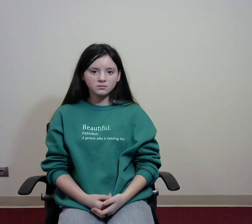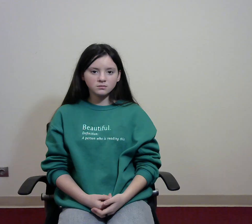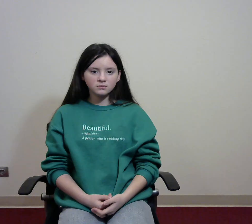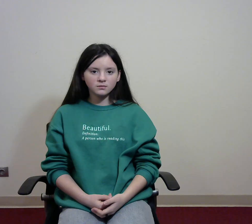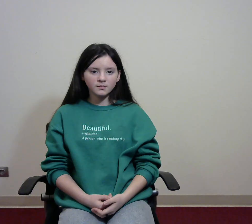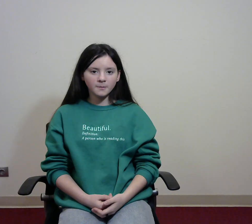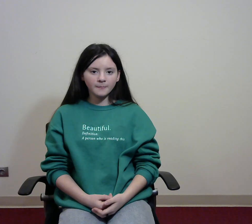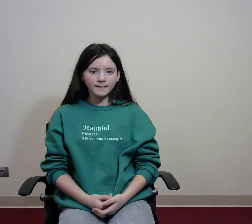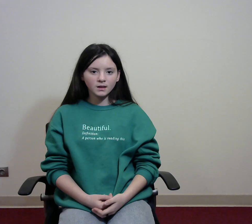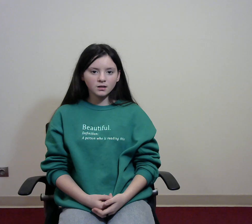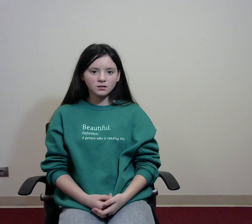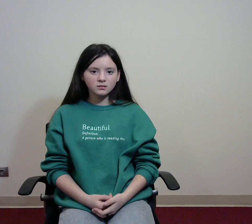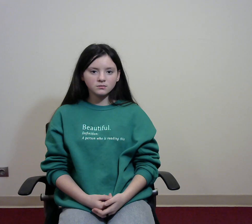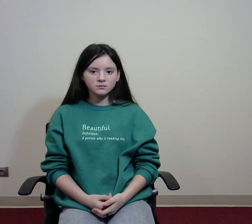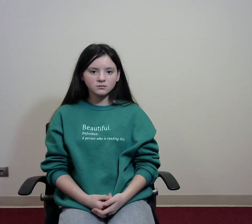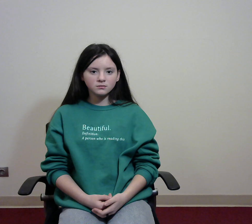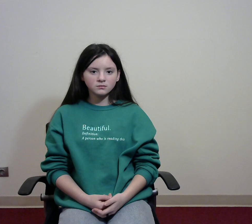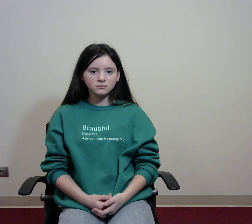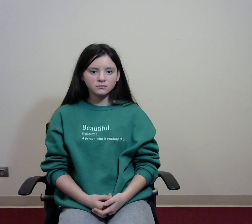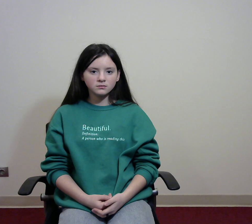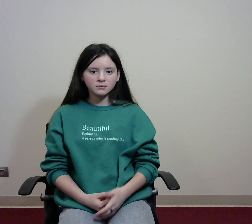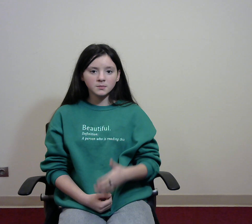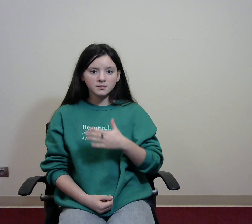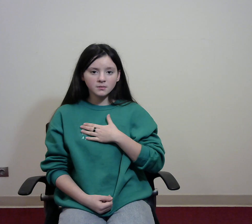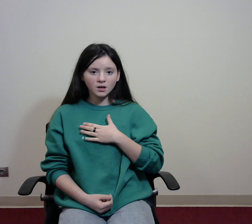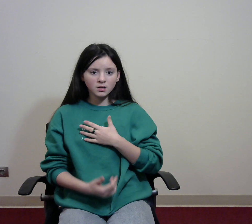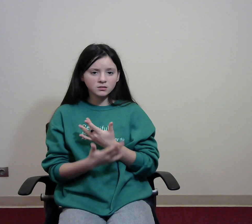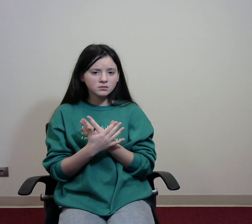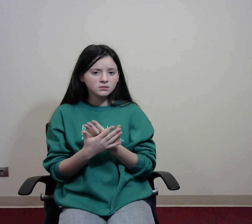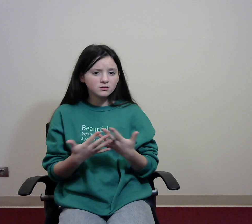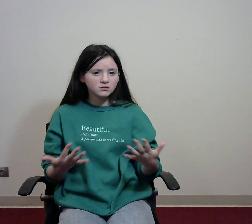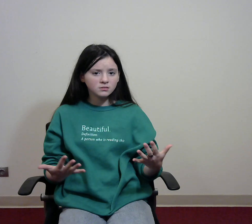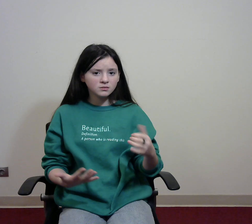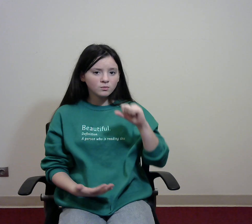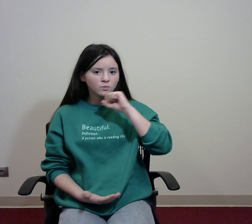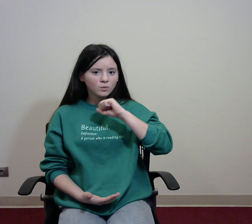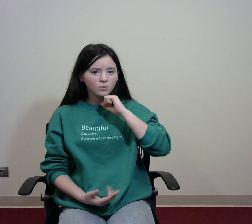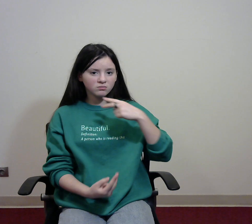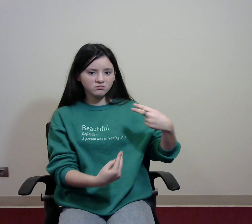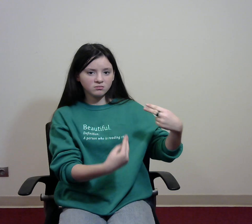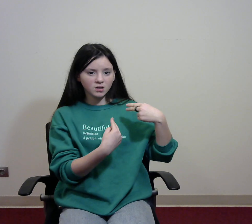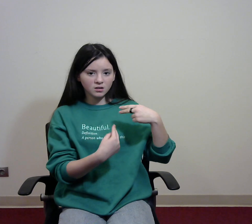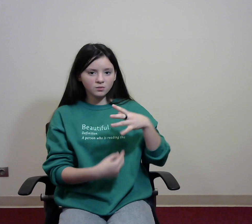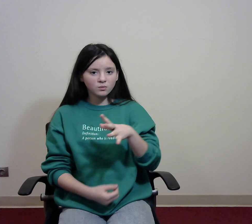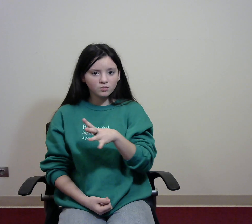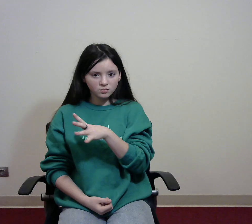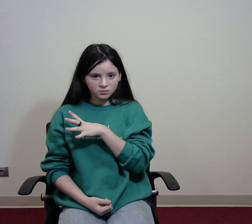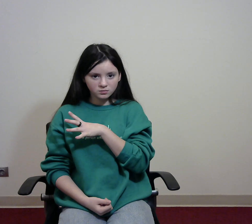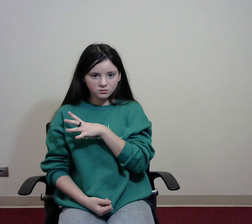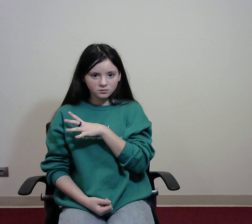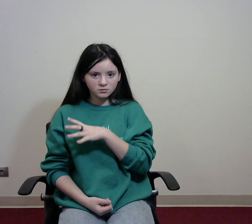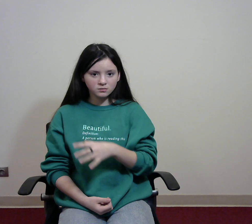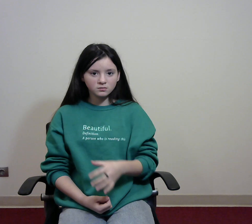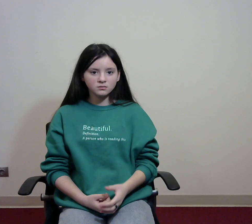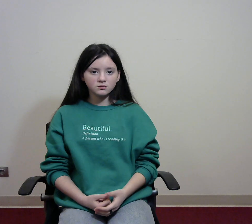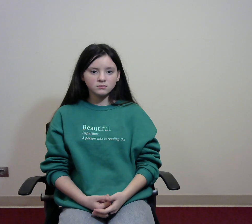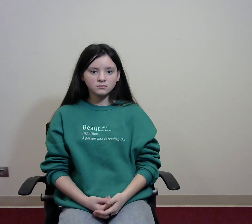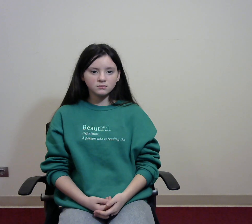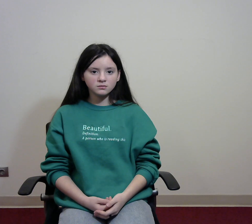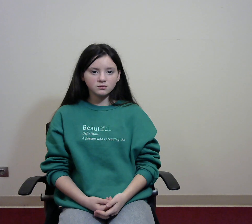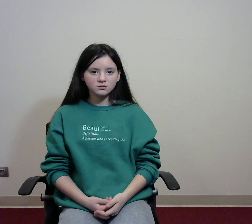Mənim əşyalarımı oğurlayıblar